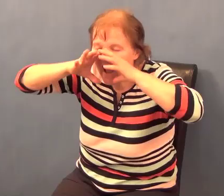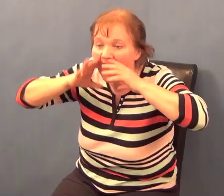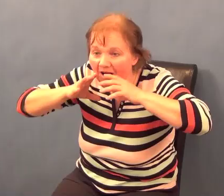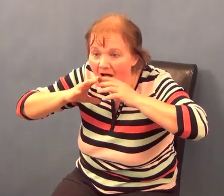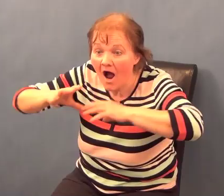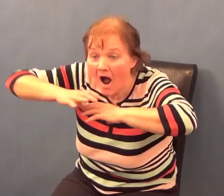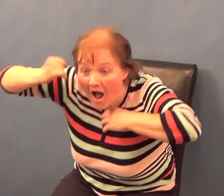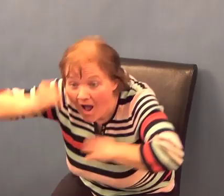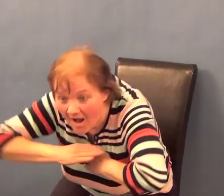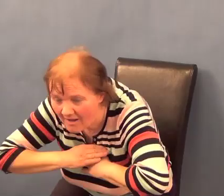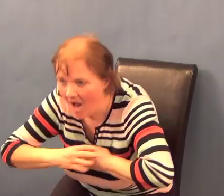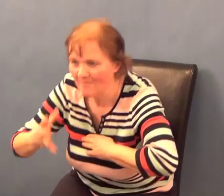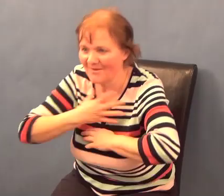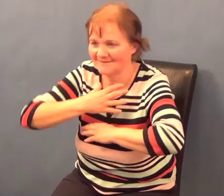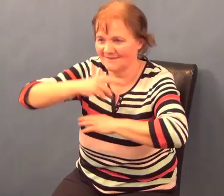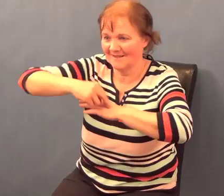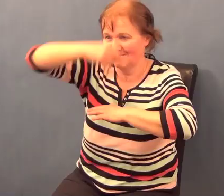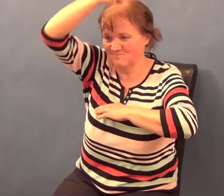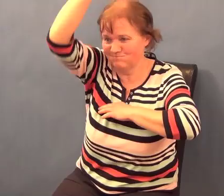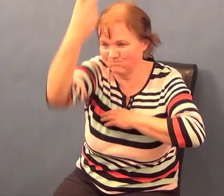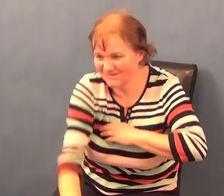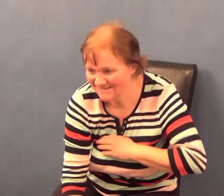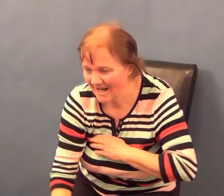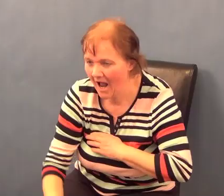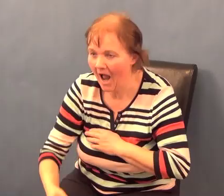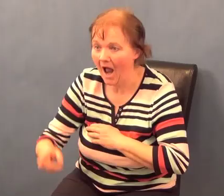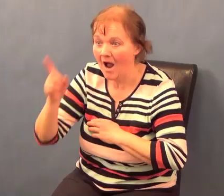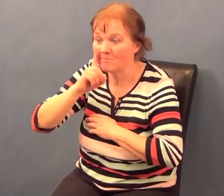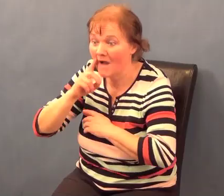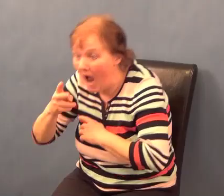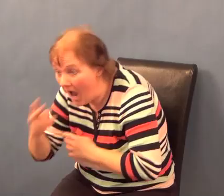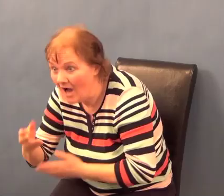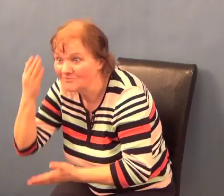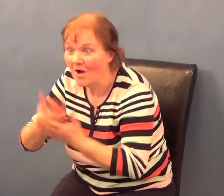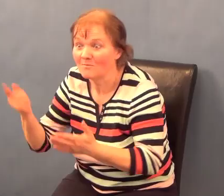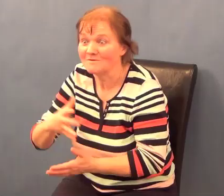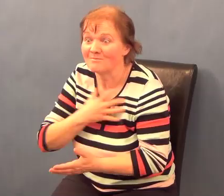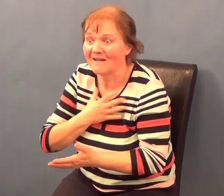Pies wyglądał przez okno i wypadł! Chłopakowi zrobiło mu się go żal, więc musiał mu pomóc.